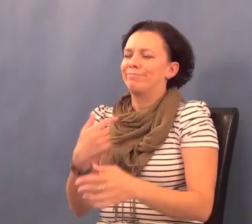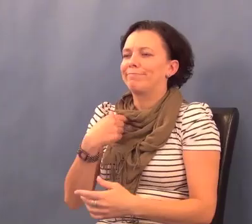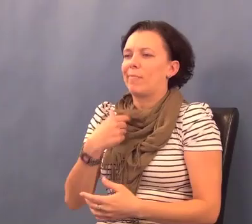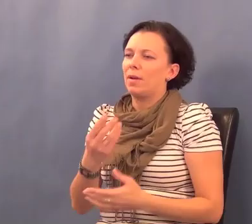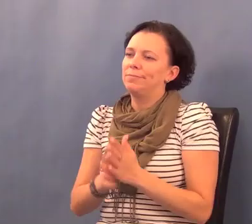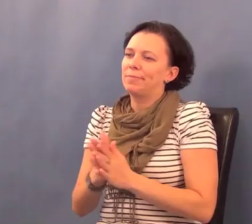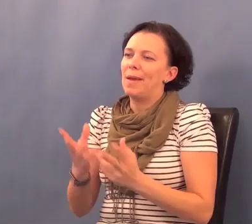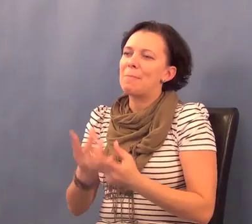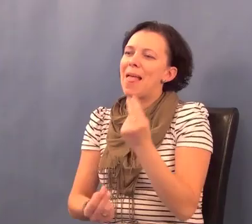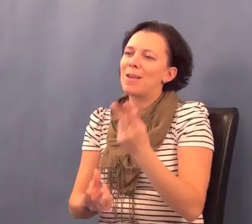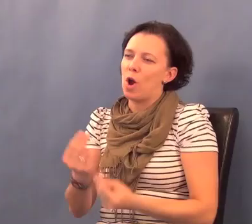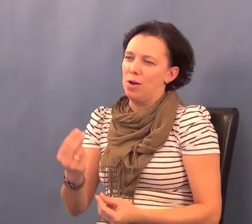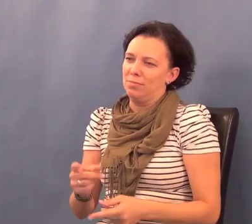Ja tak migam mleko.